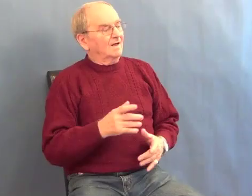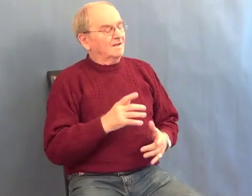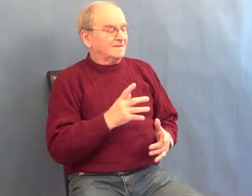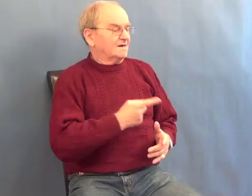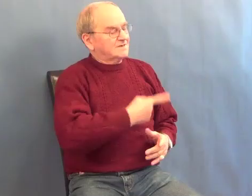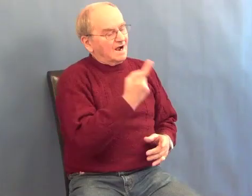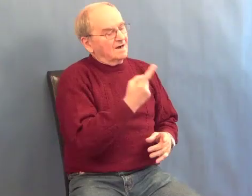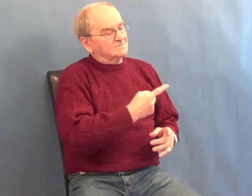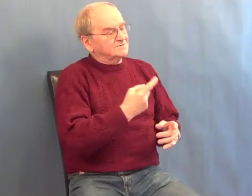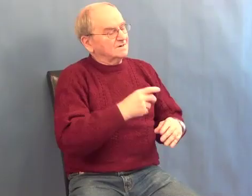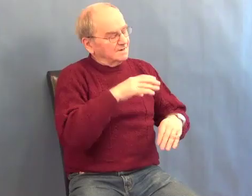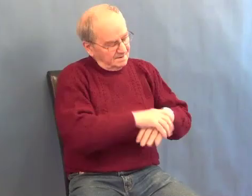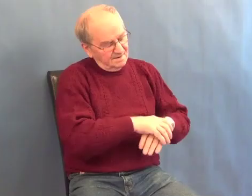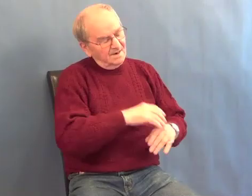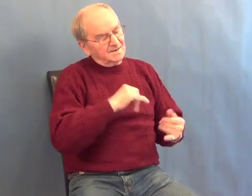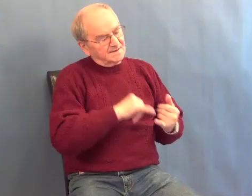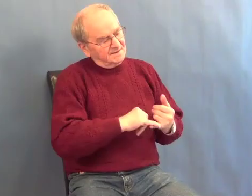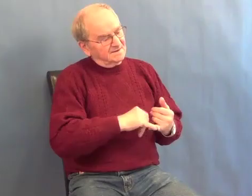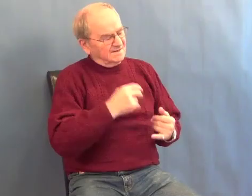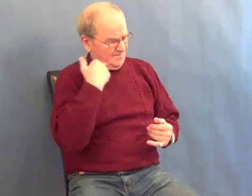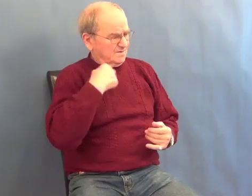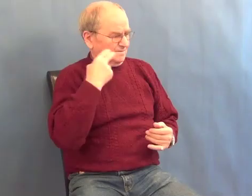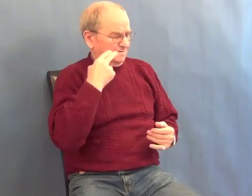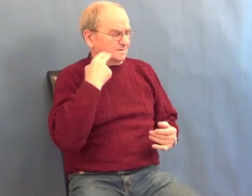Zakaz czegoś.